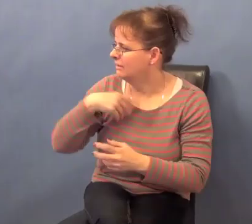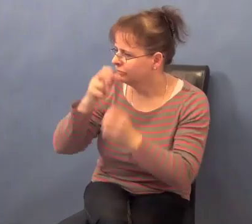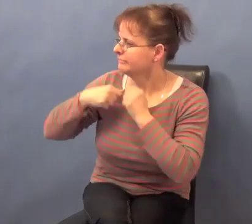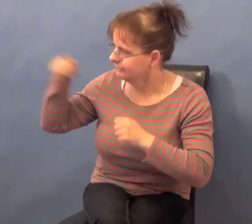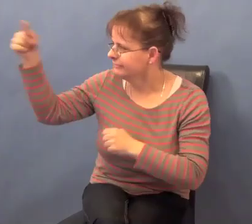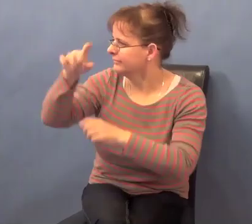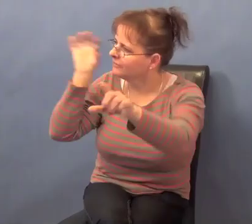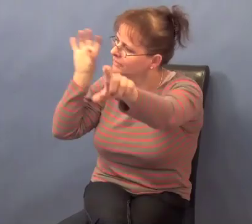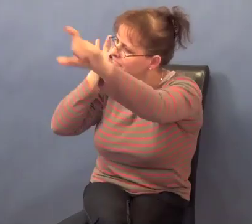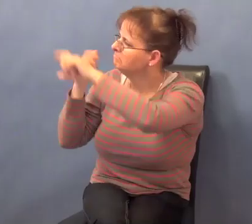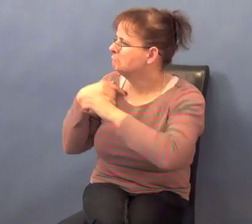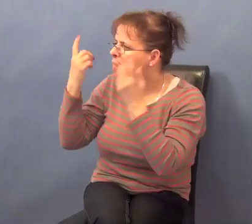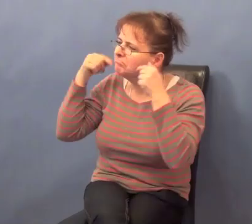Ona to zawsze, za każdym razem, tak jak u innych, ma czerwone policzki.